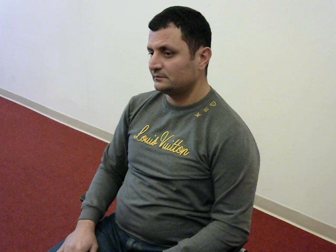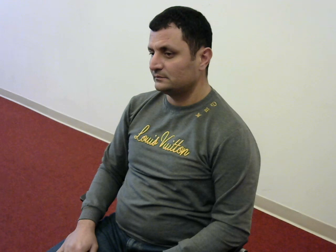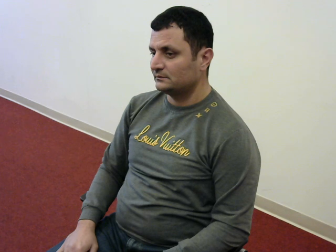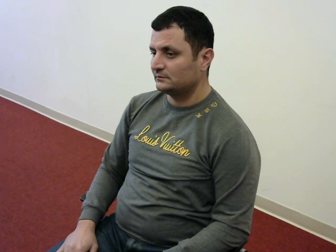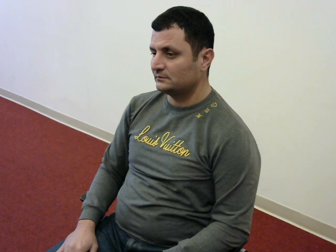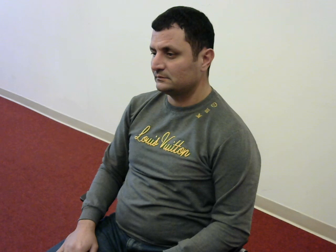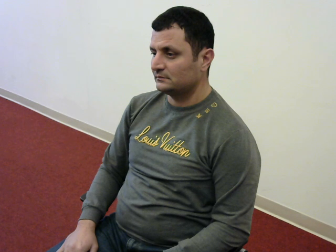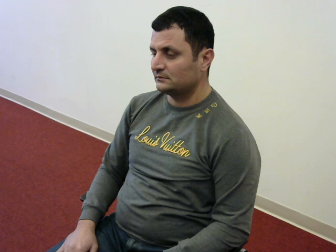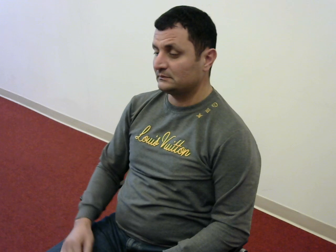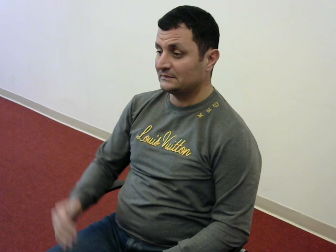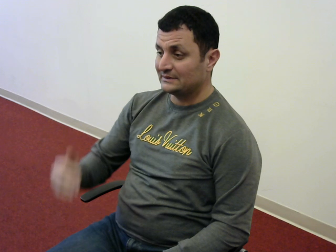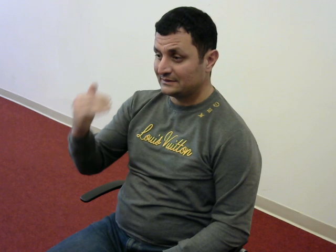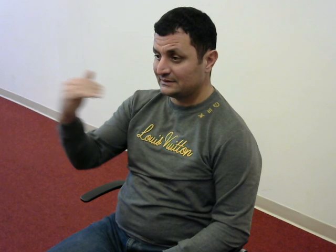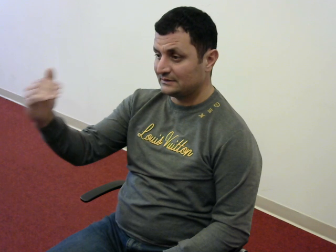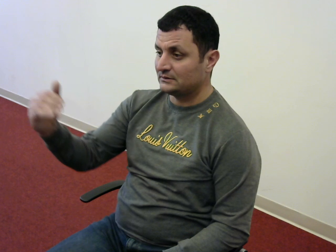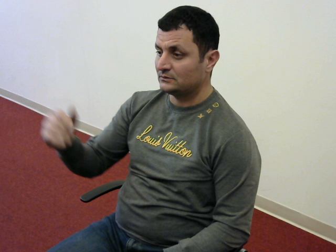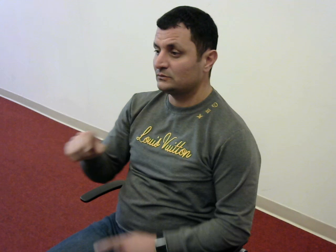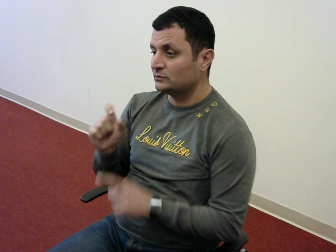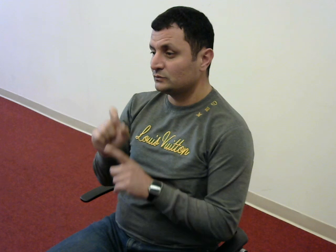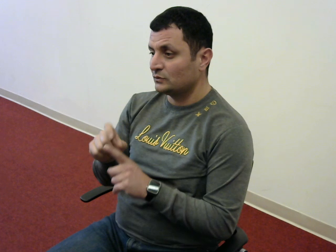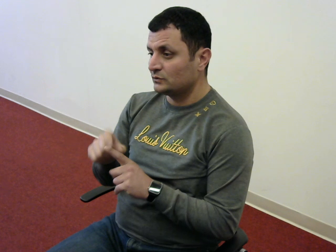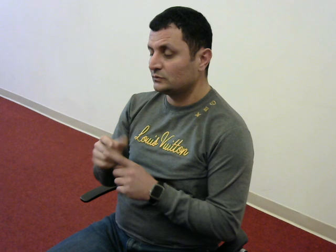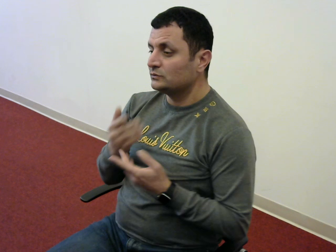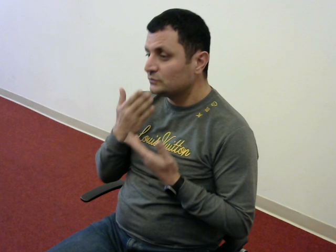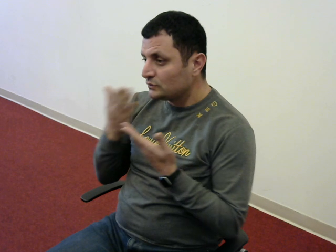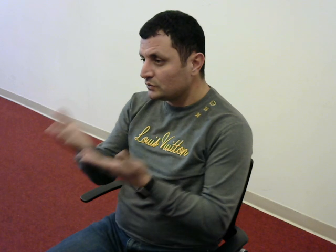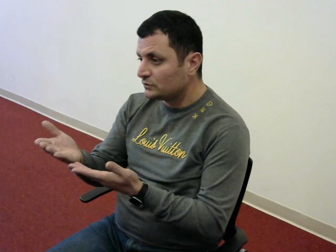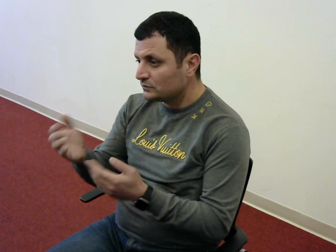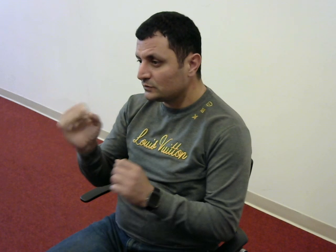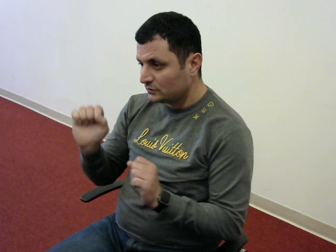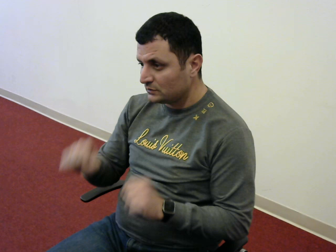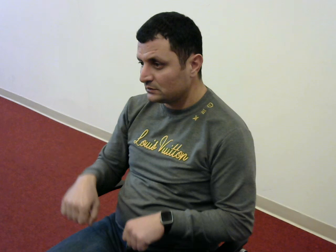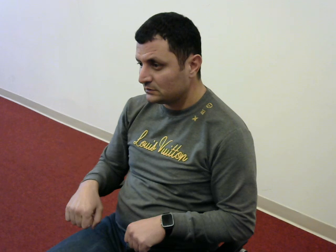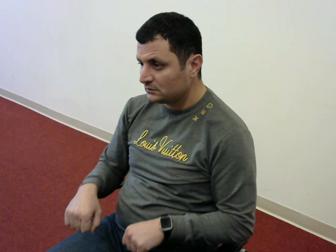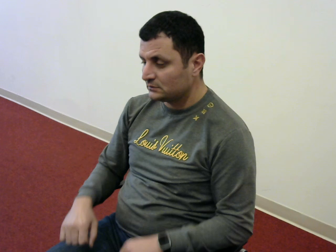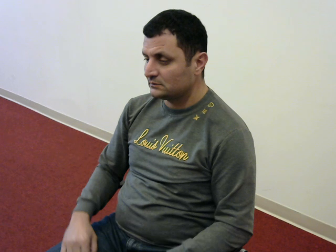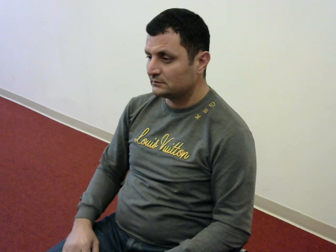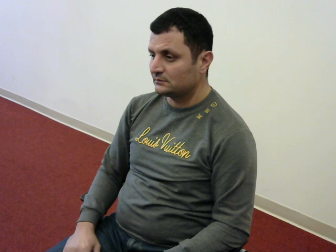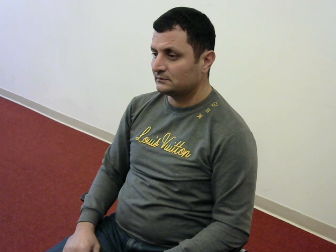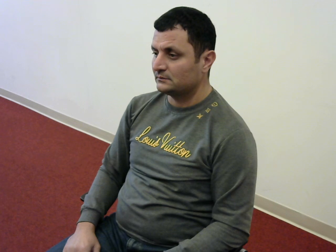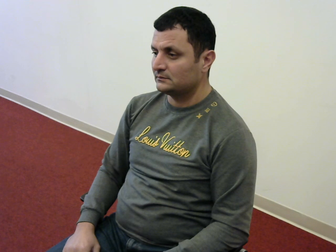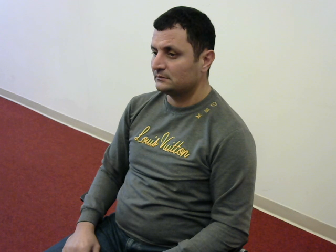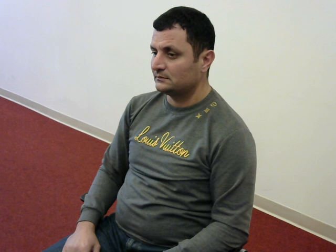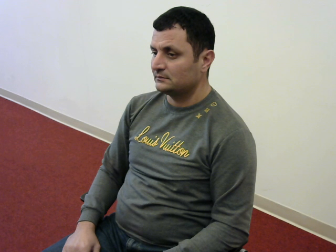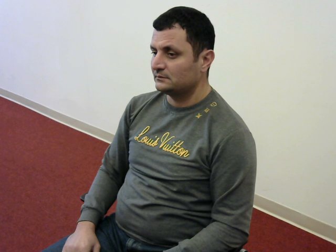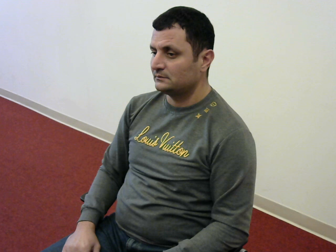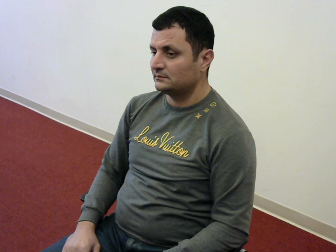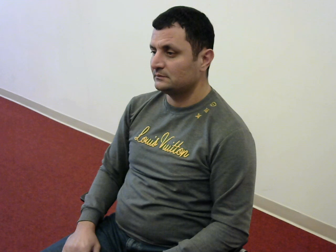Sizdən söz soruşmaq olar?